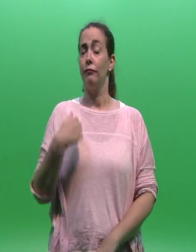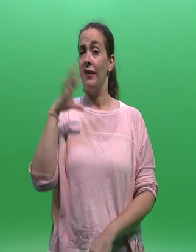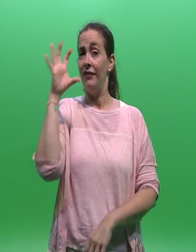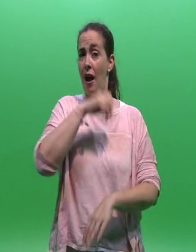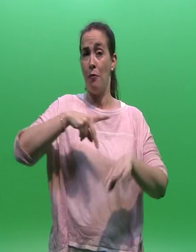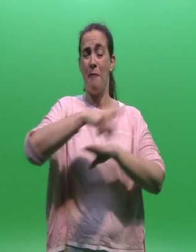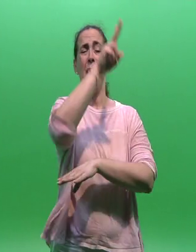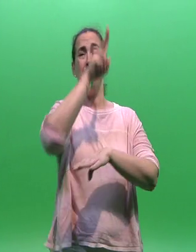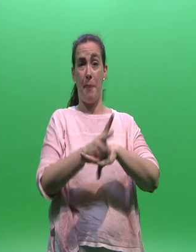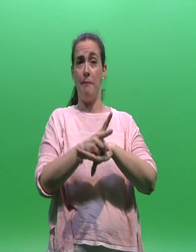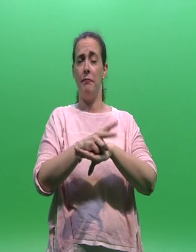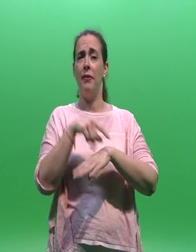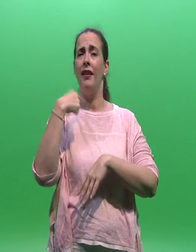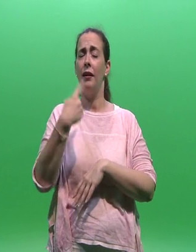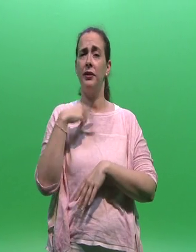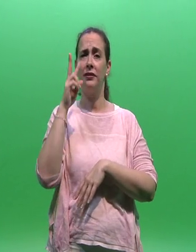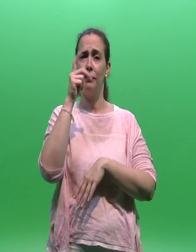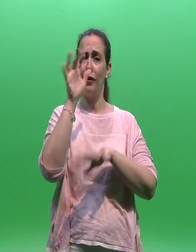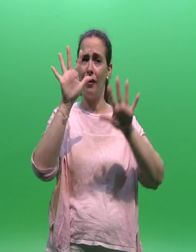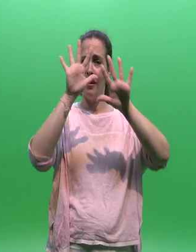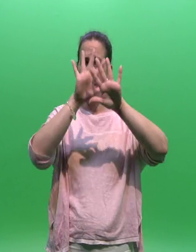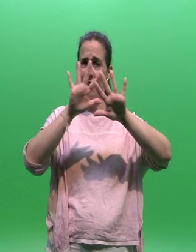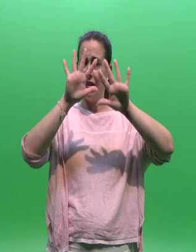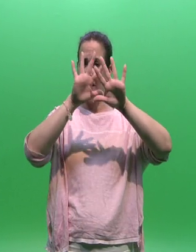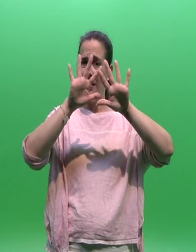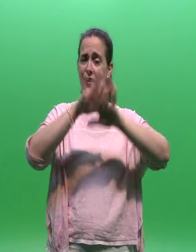Vaig relliscar sense voler, i després veia una mica borrós.